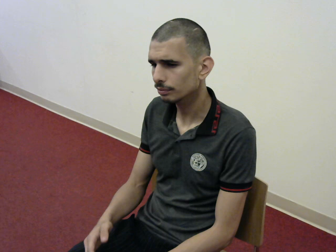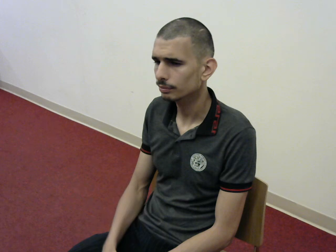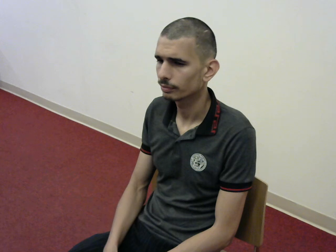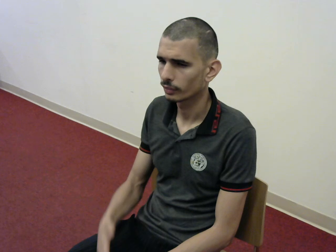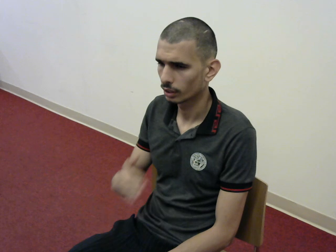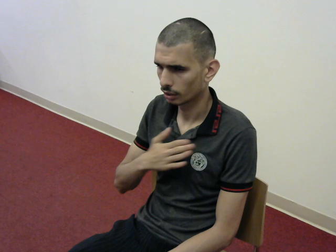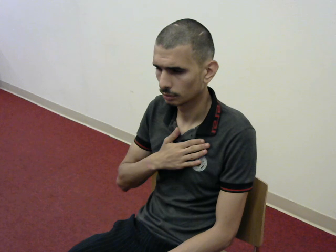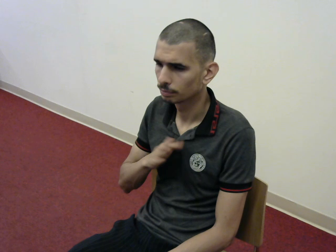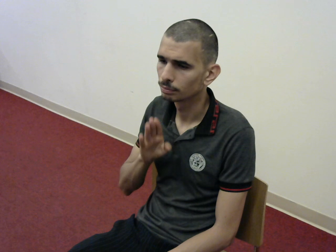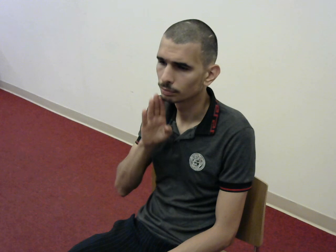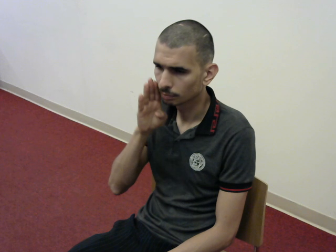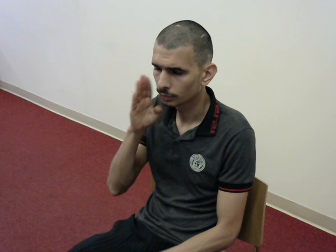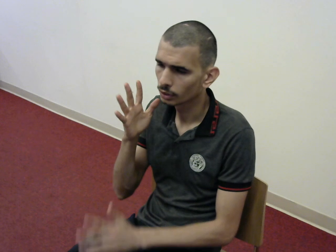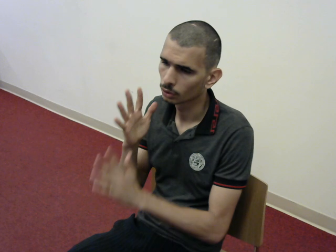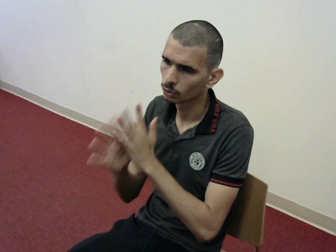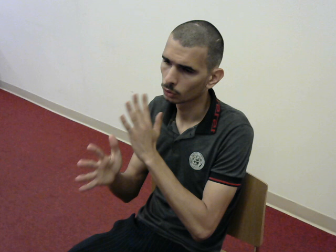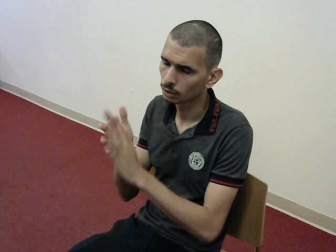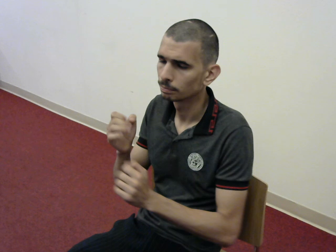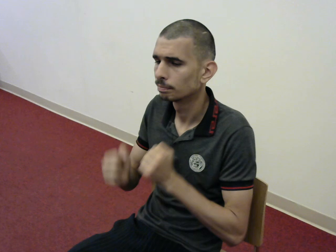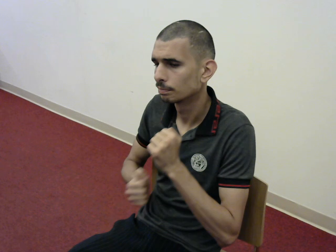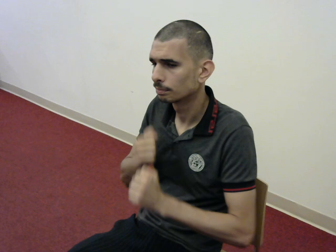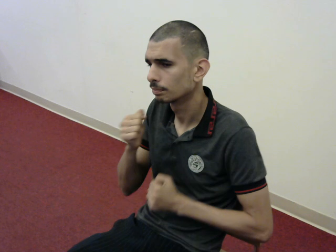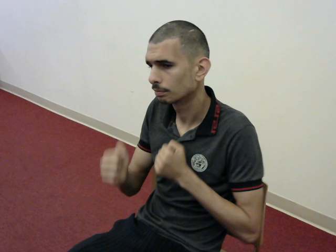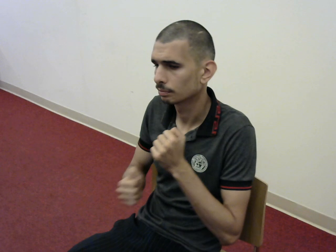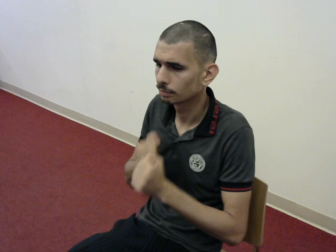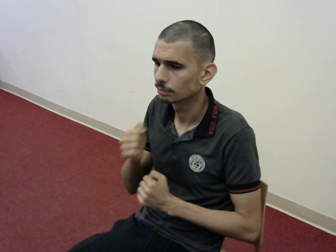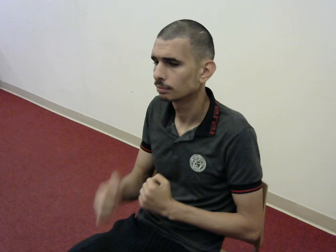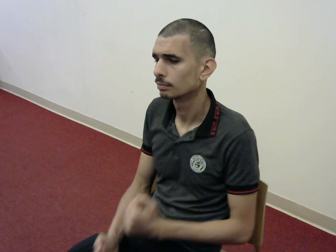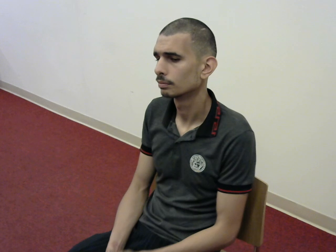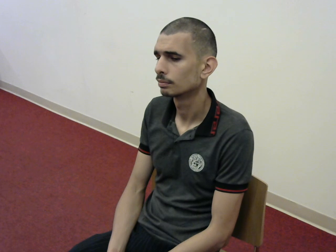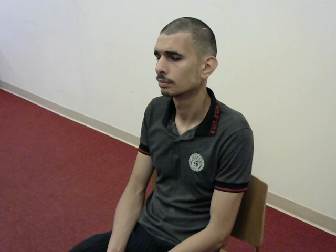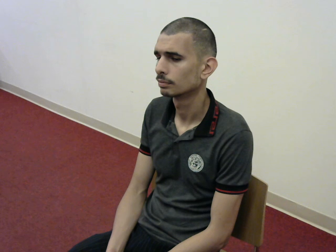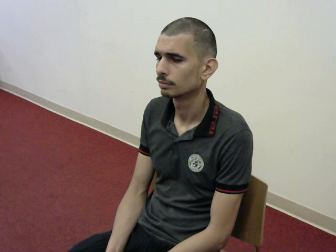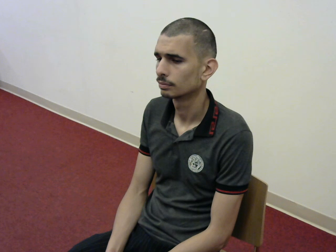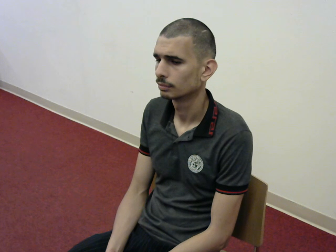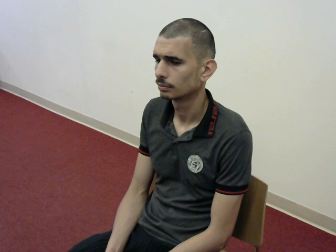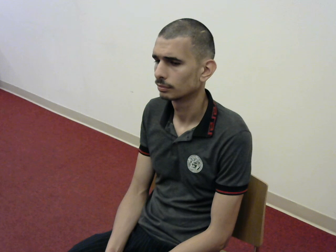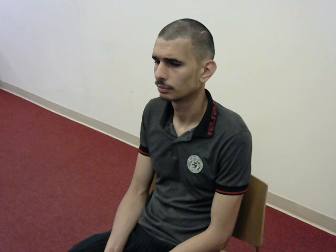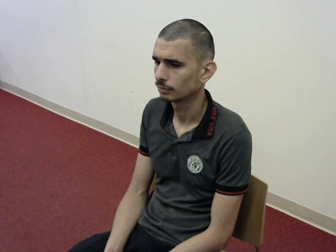Mən səhərlər bulvarda qaçıram